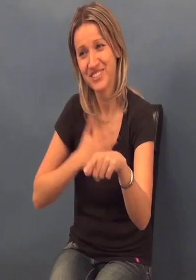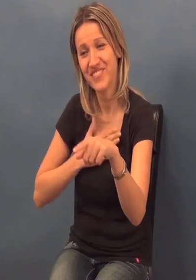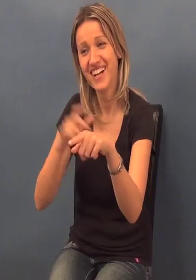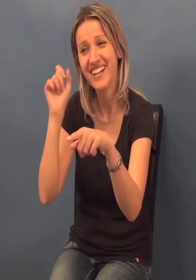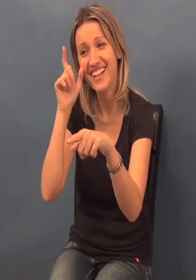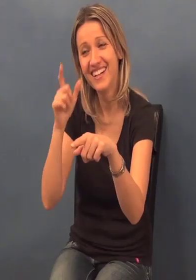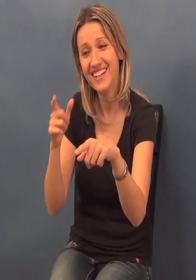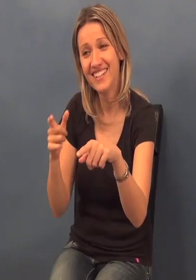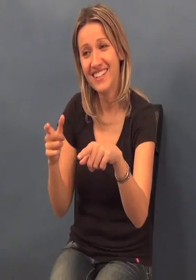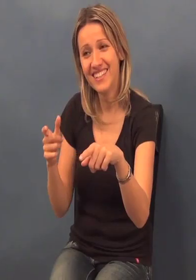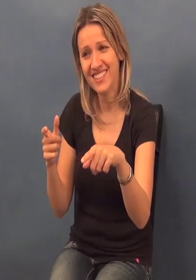Sobota rano?